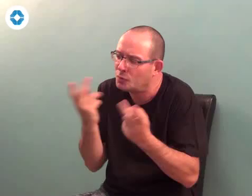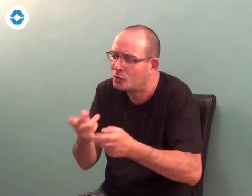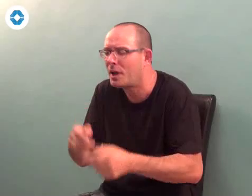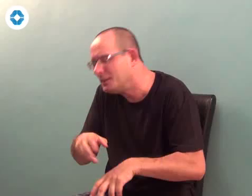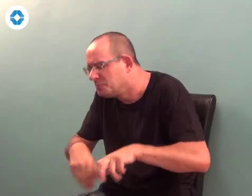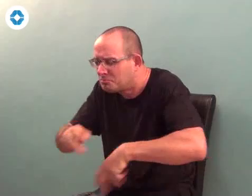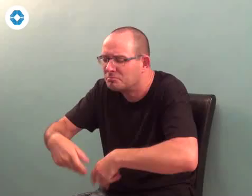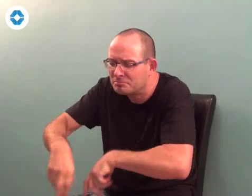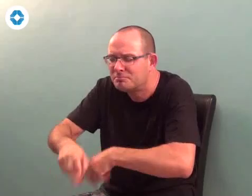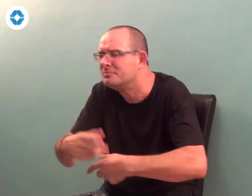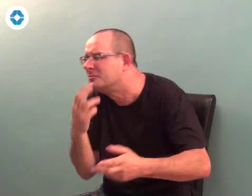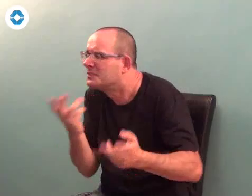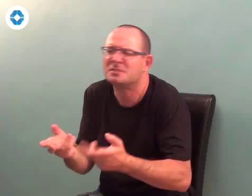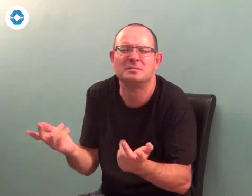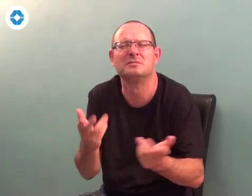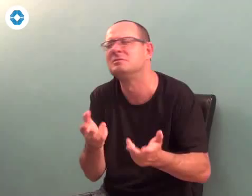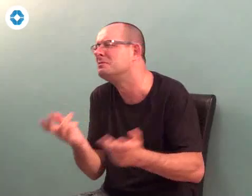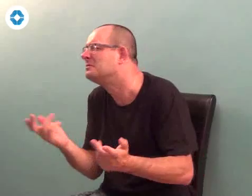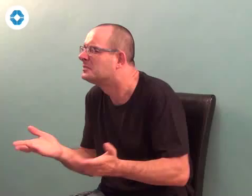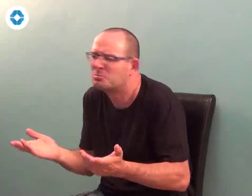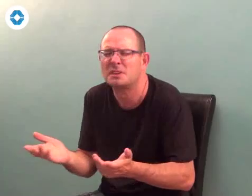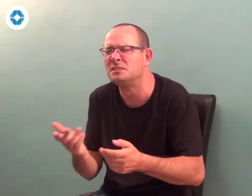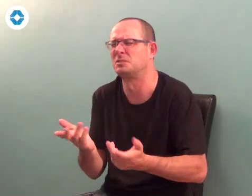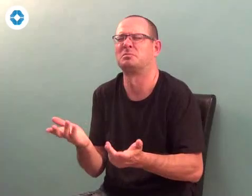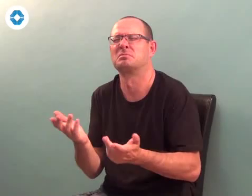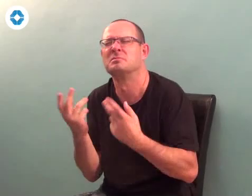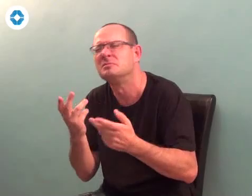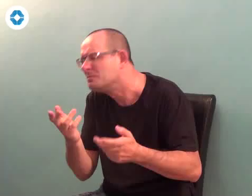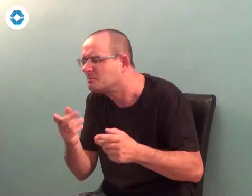Biegną razem i szukają gdzie ona jest.